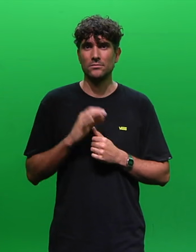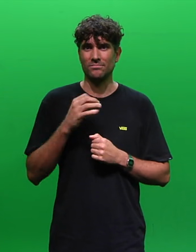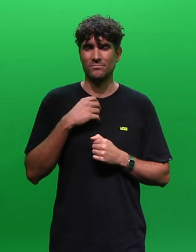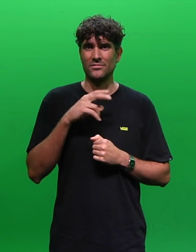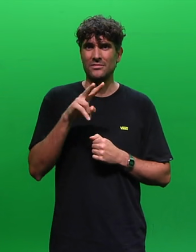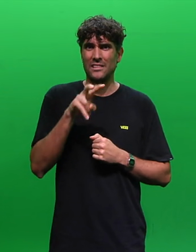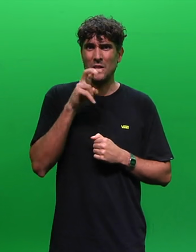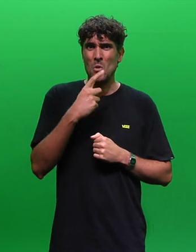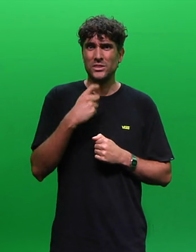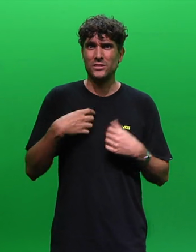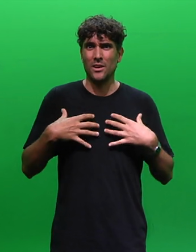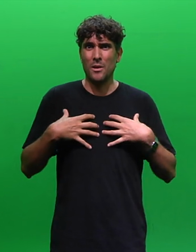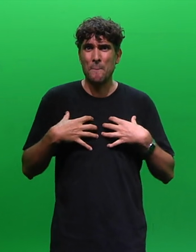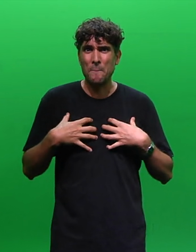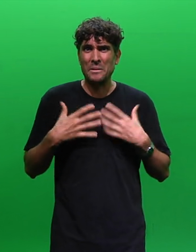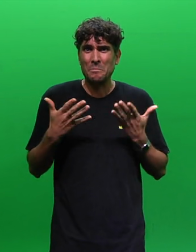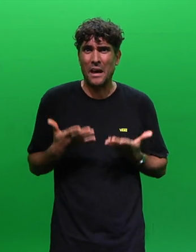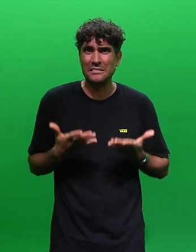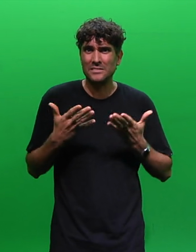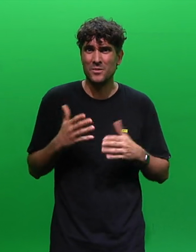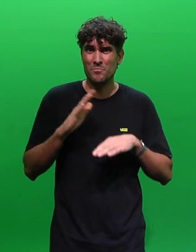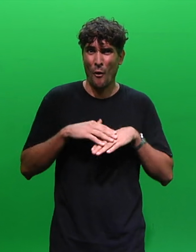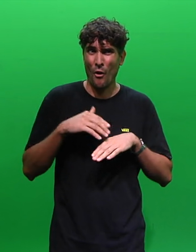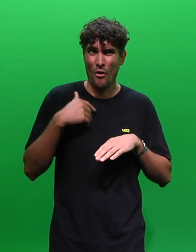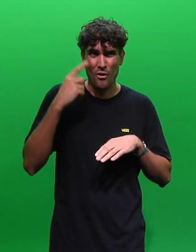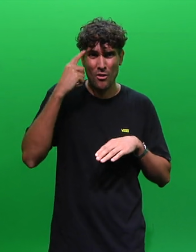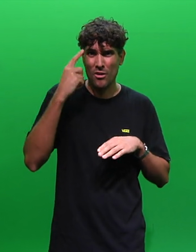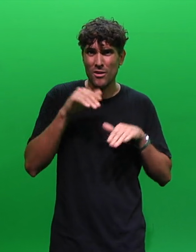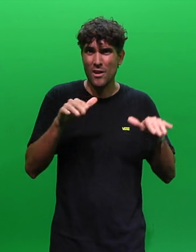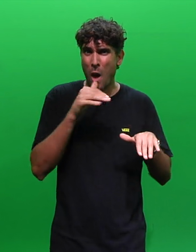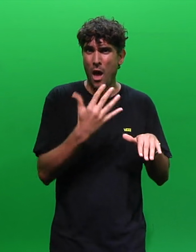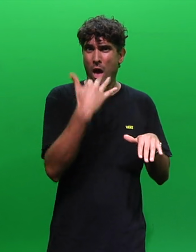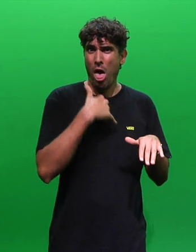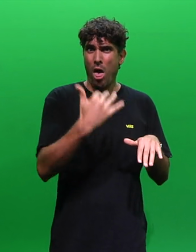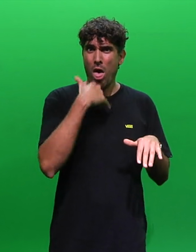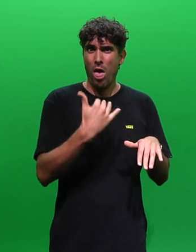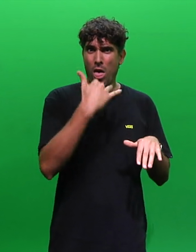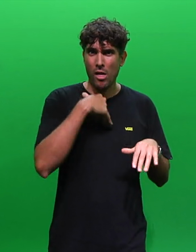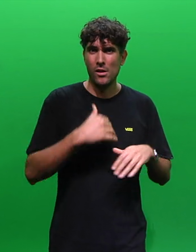Sí, em costa respirar, sento que em pesen els pulmons, crec que és perquè he empassat molta aigua.